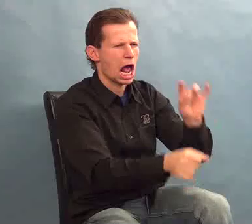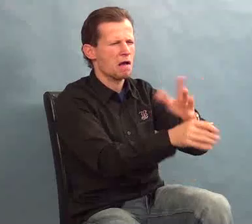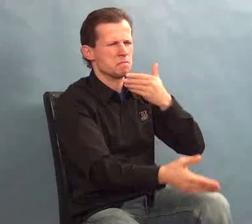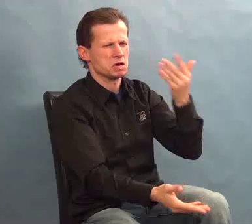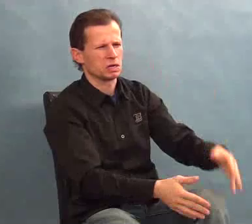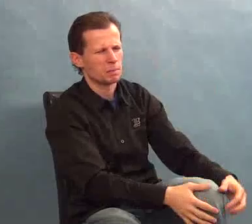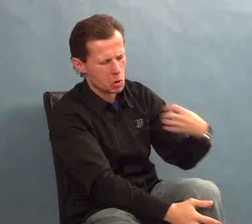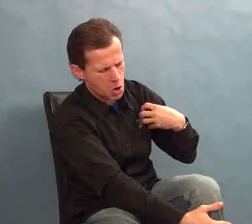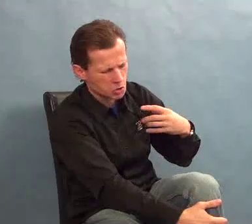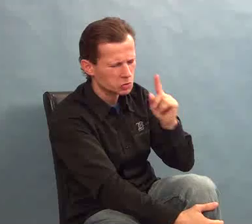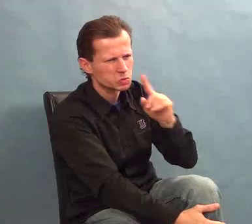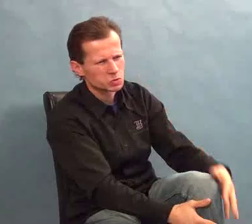Chłopca boli kolano.